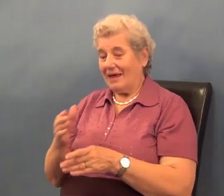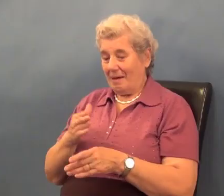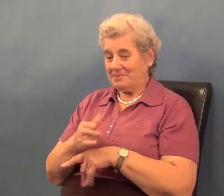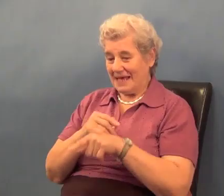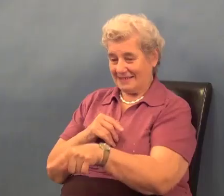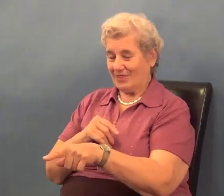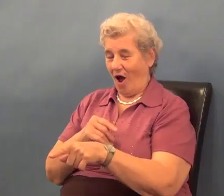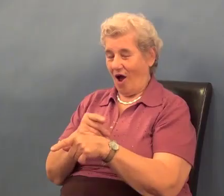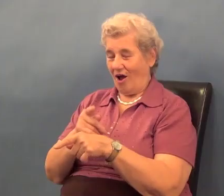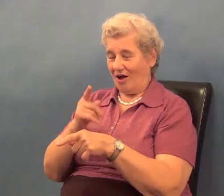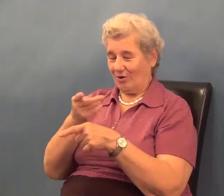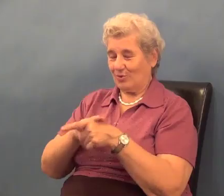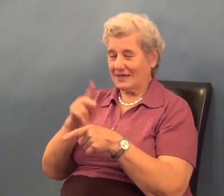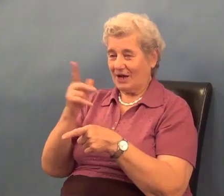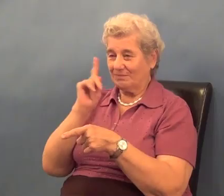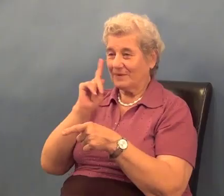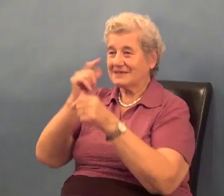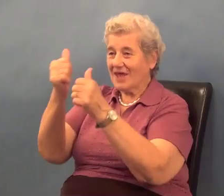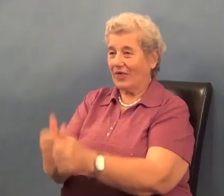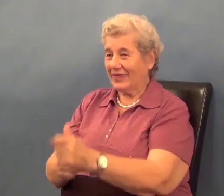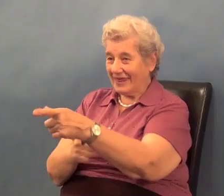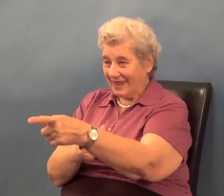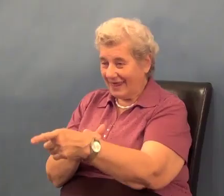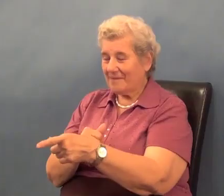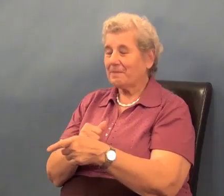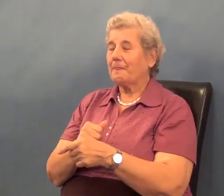Obok tego co wcześniej stał...